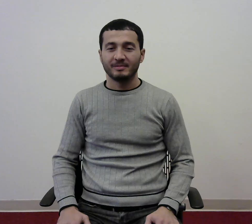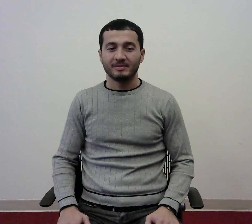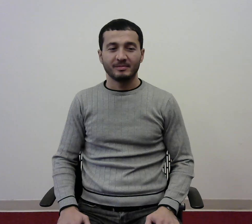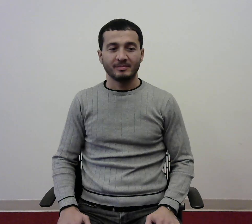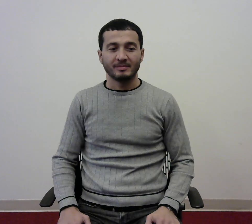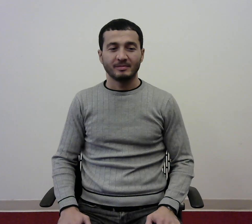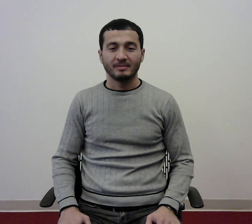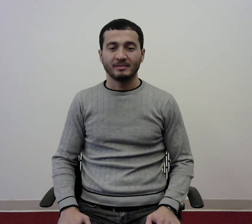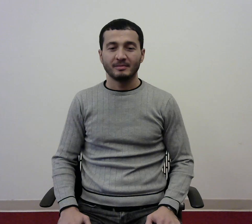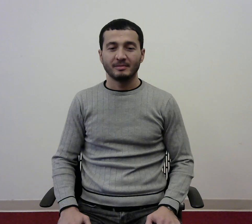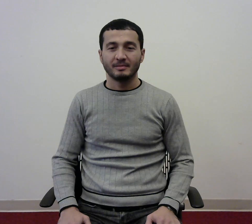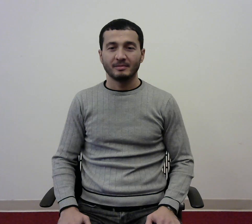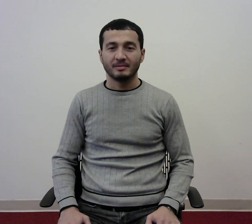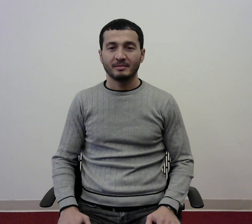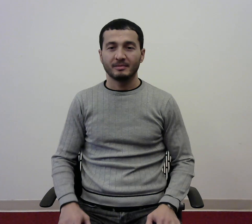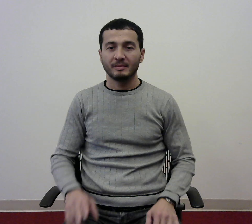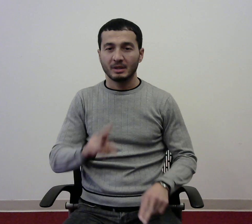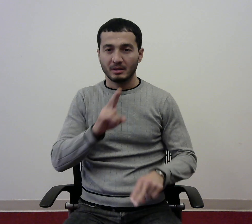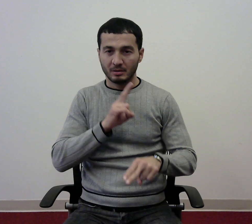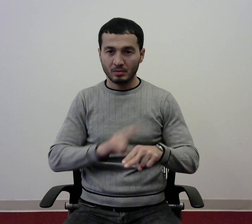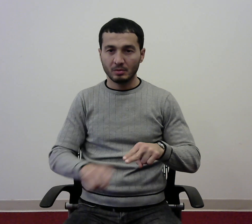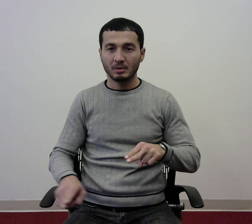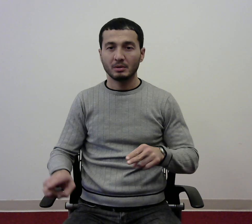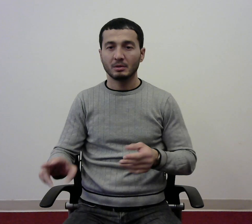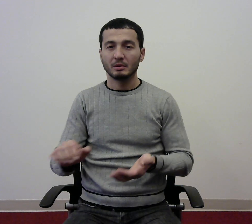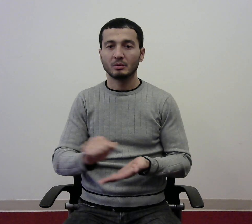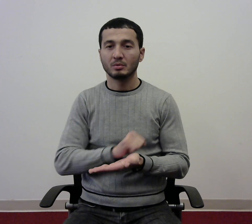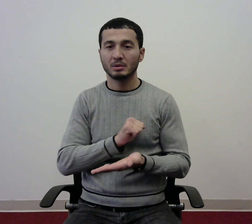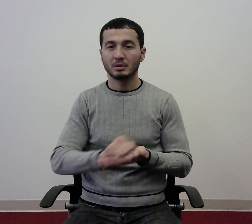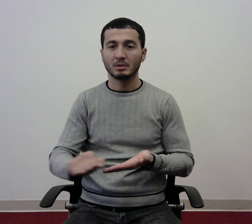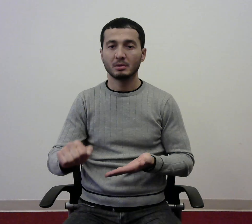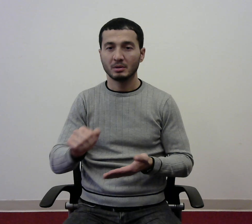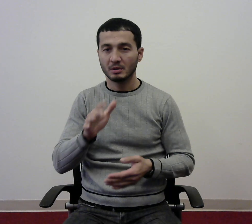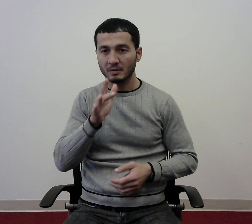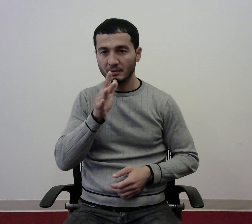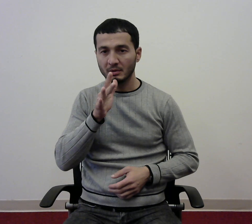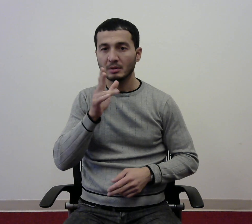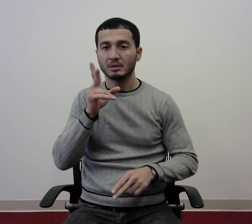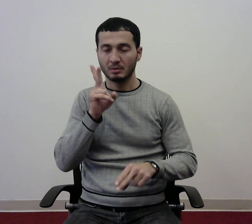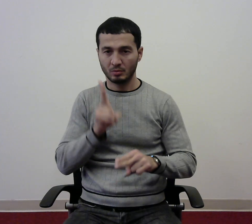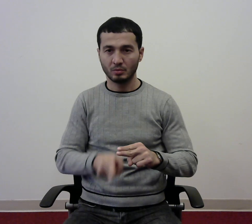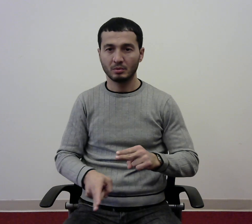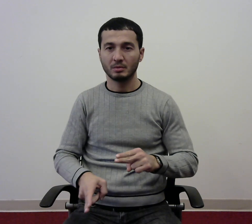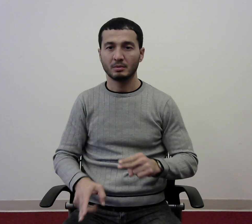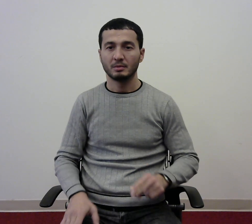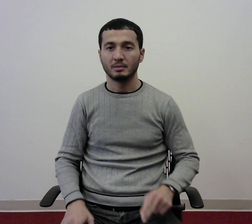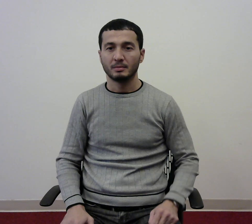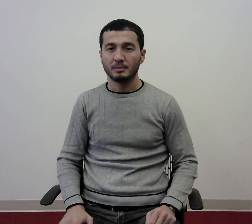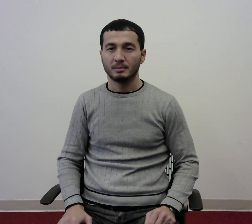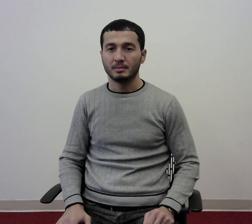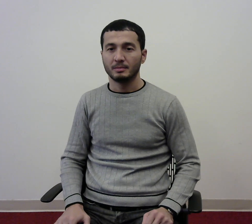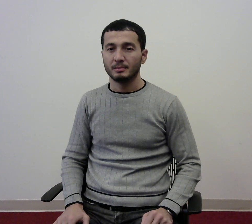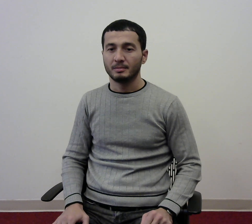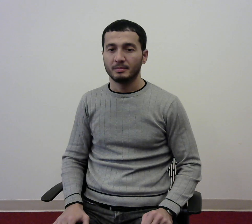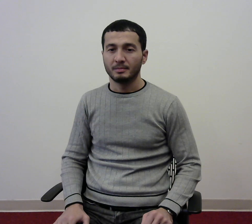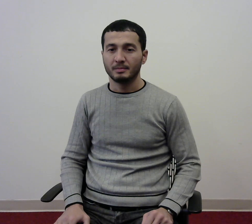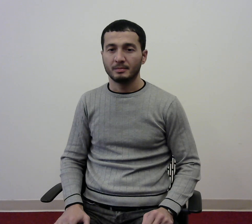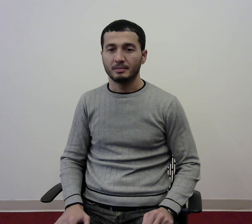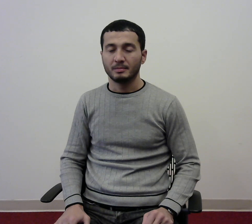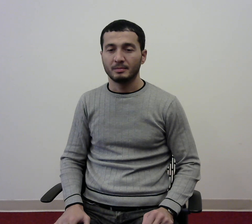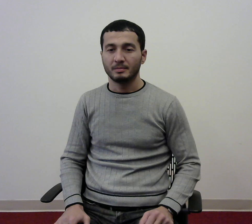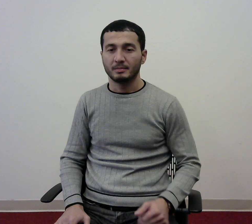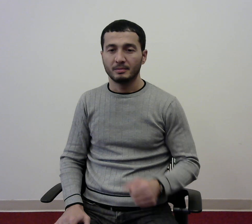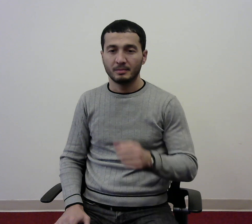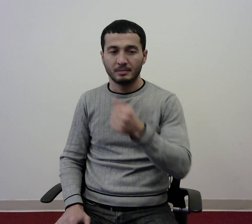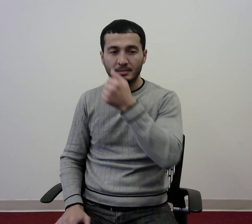İtmiş sənədin vaxtı bitib